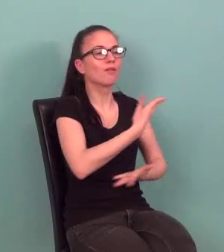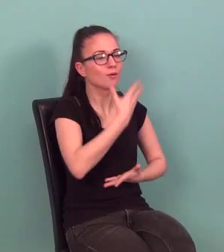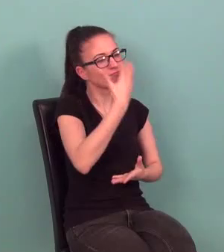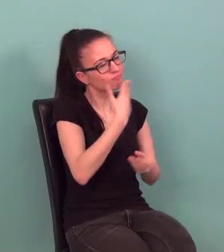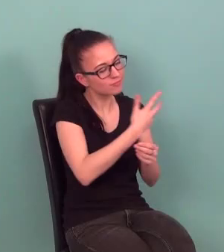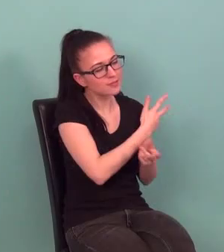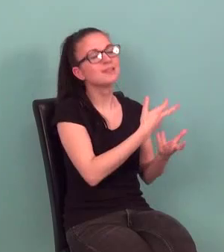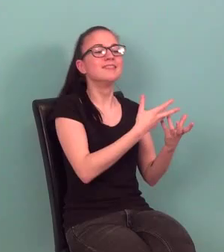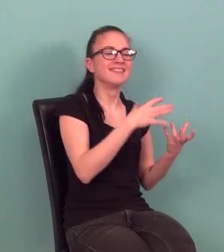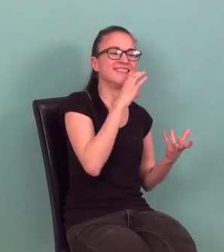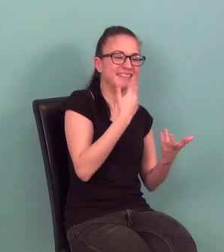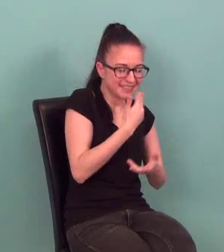Dziękuje im, jest bardzo zadowolony.